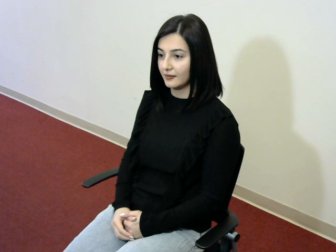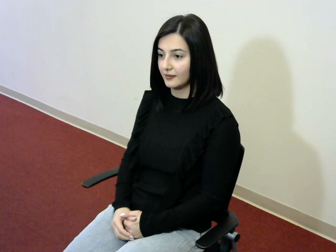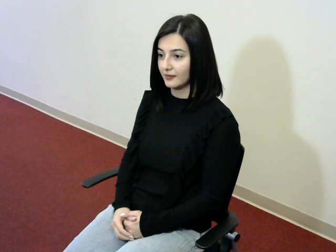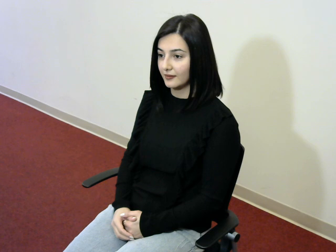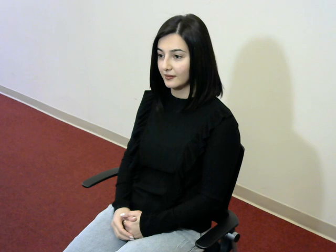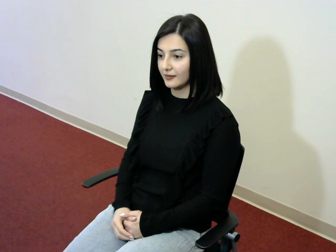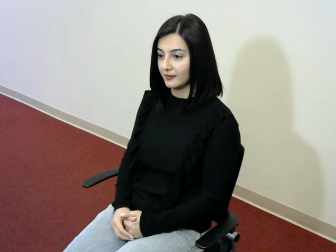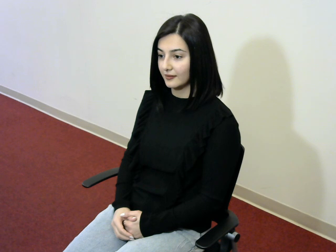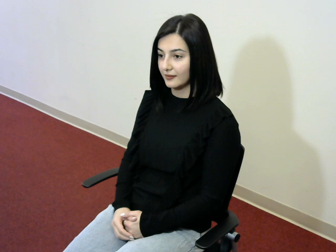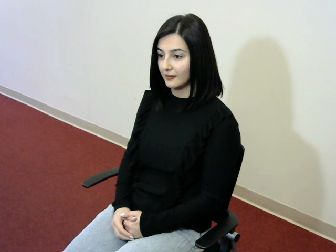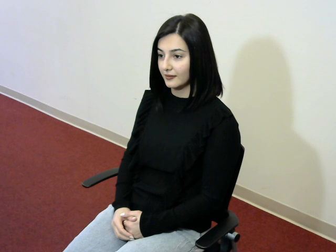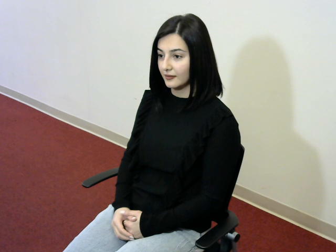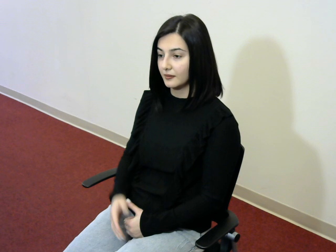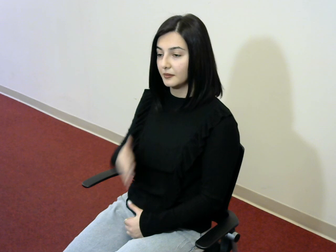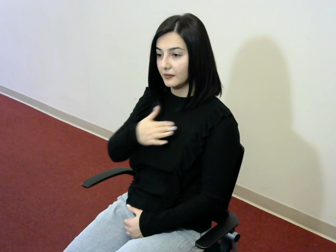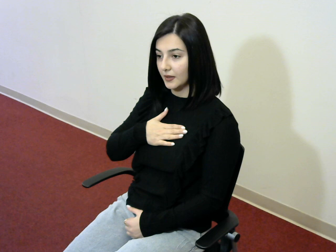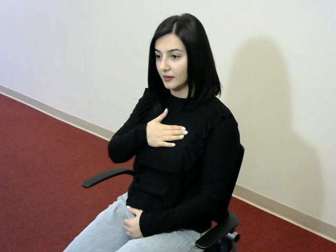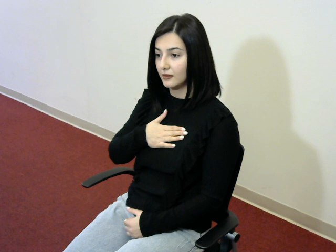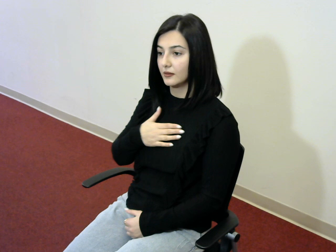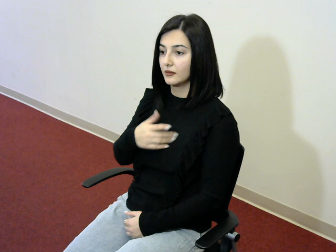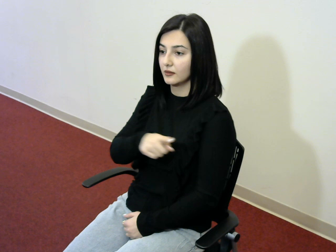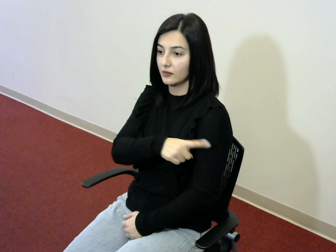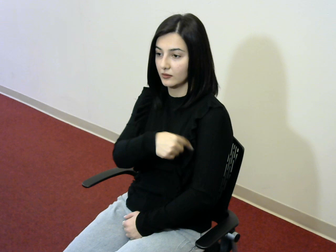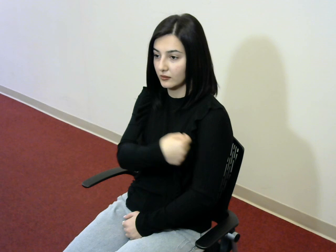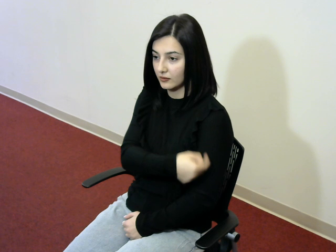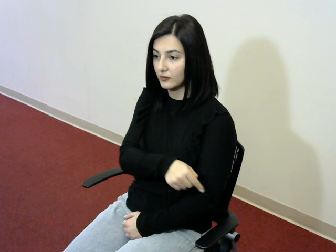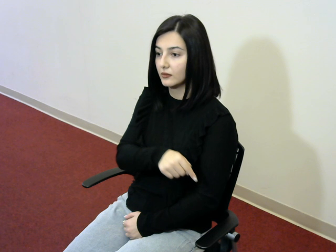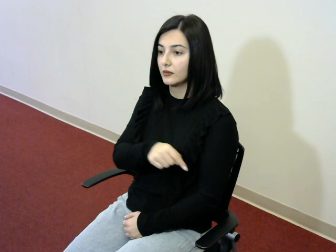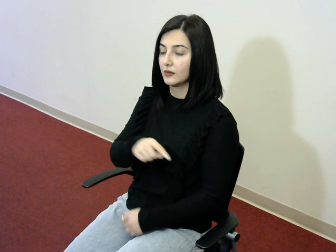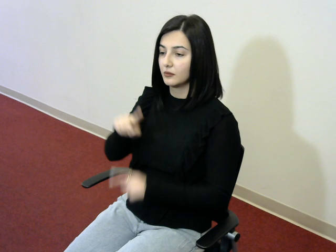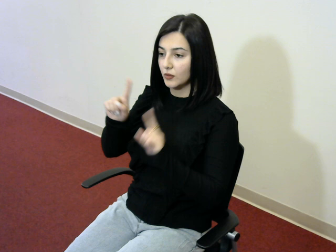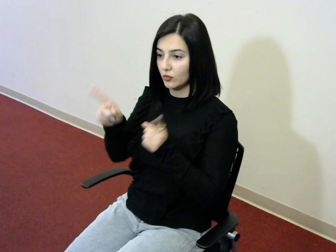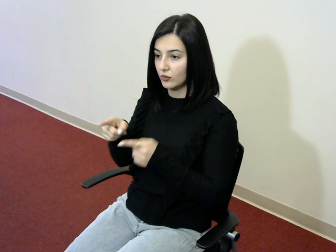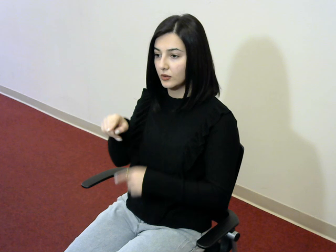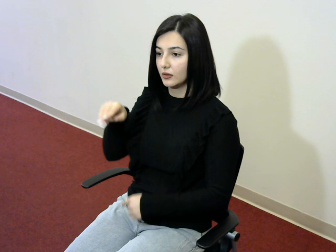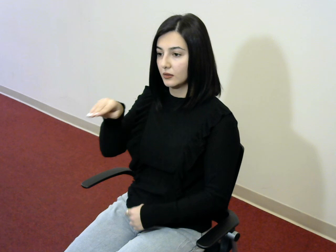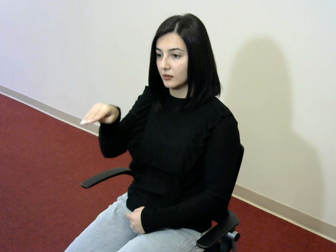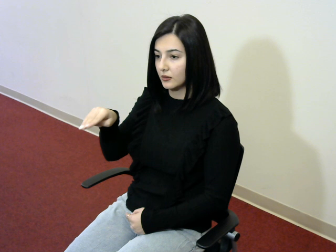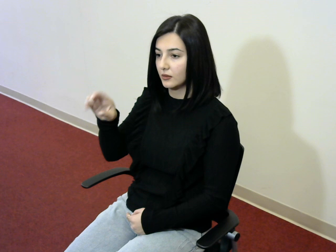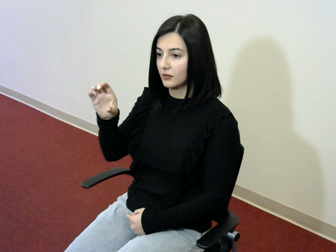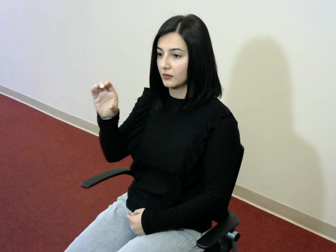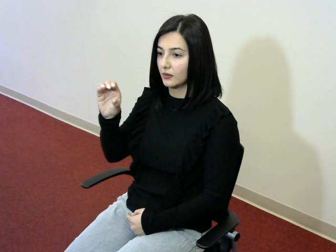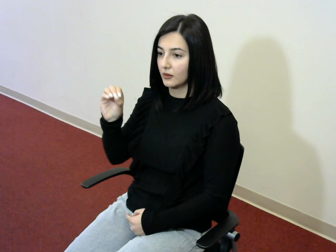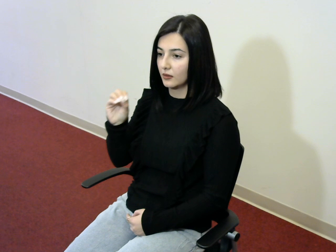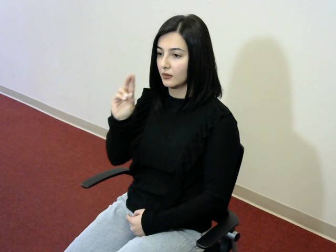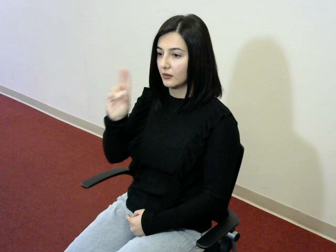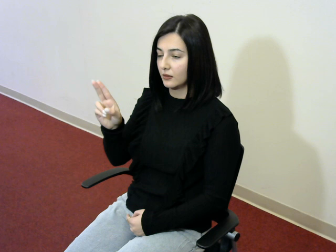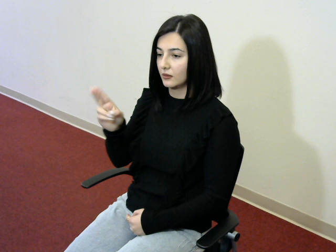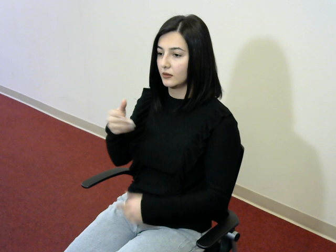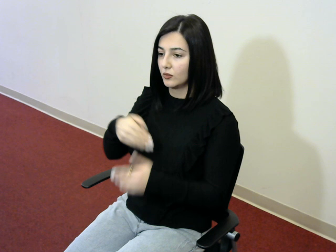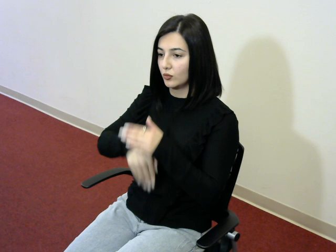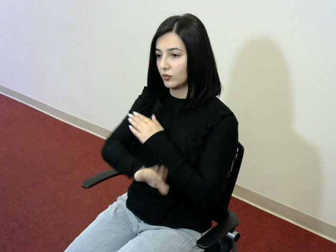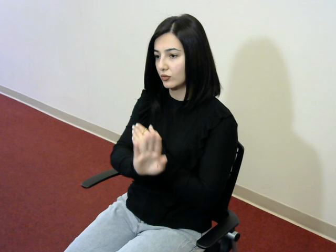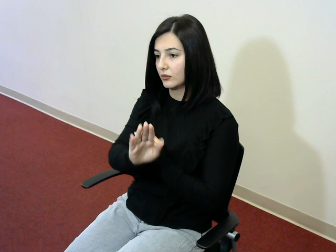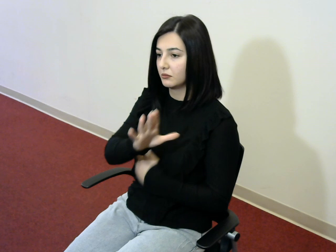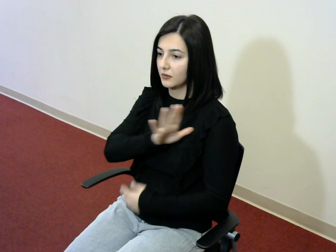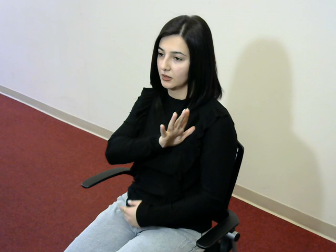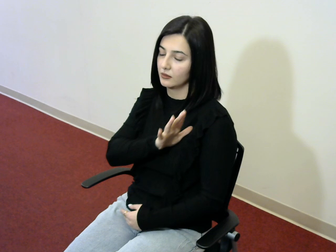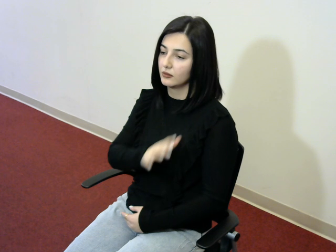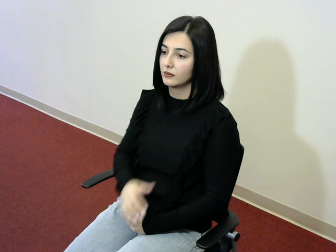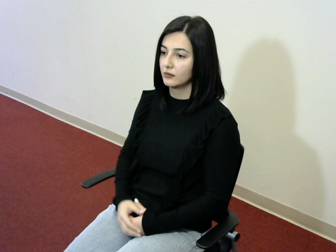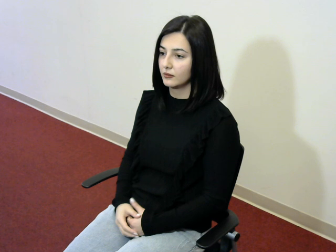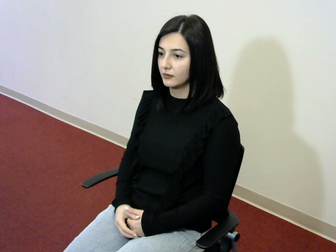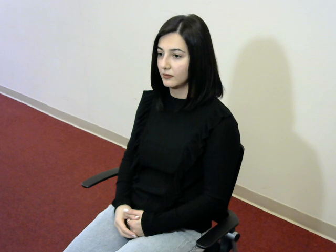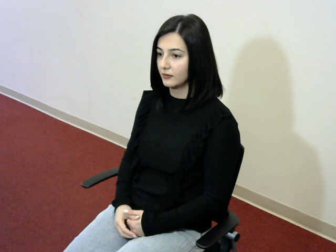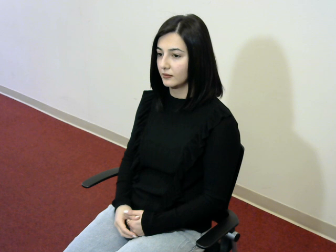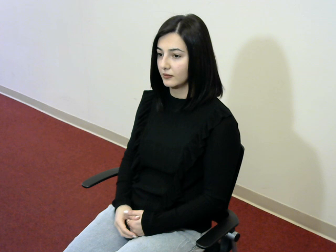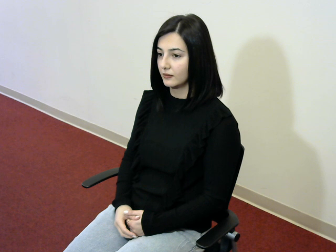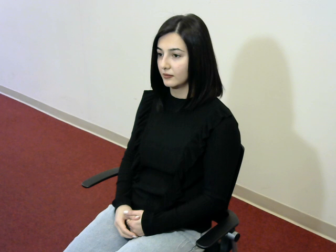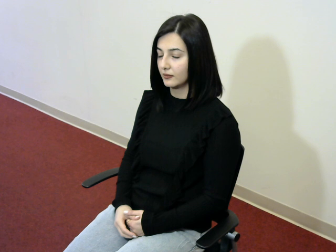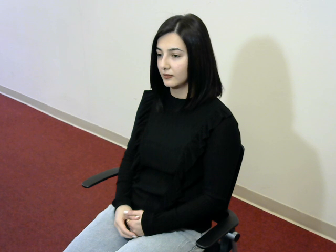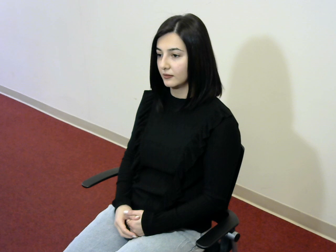Mən poliklinikaya (TSEK-ə) getmişəm